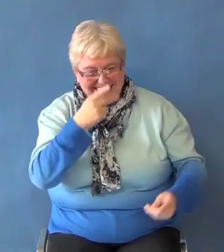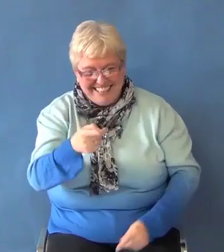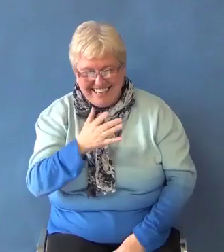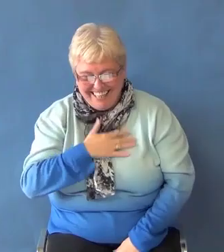Zobacz.